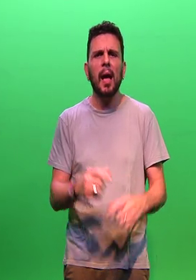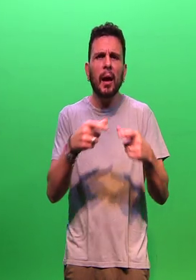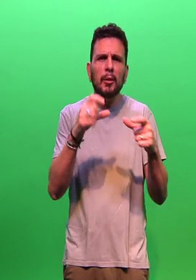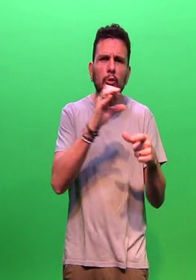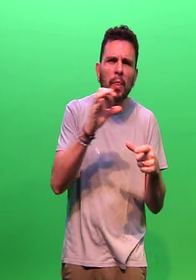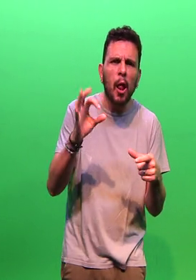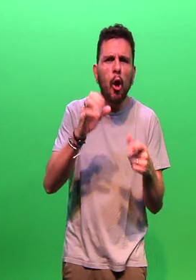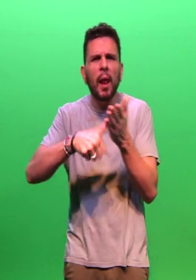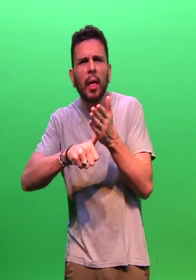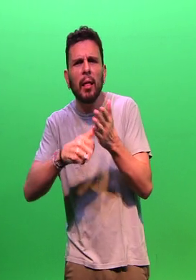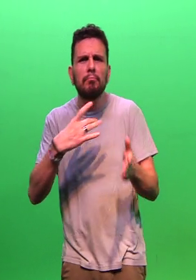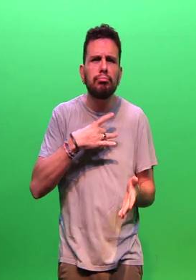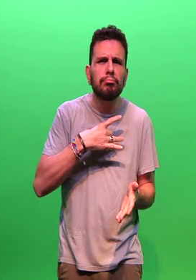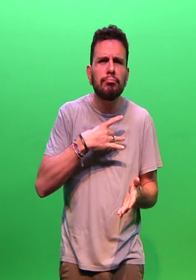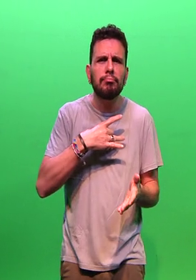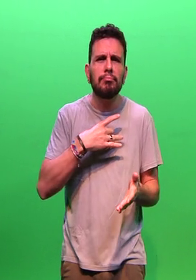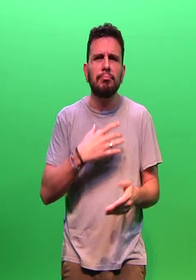La targeta de la Seguretat Social o el DNI? Ara dubto.